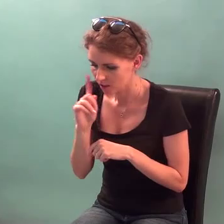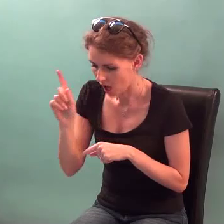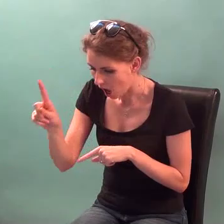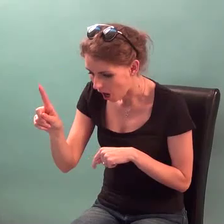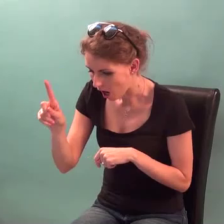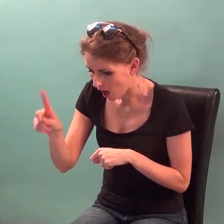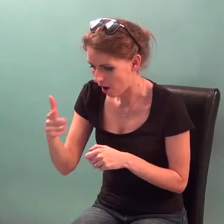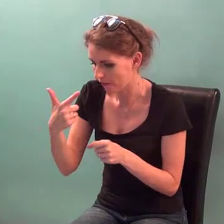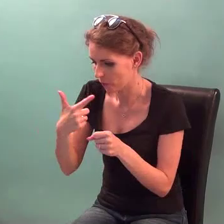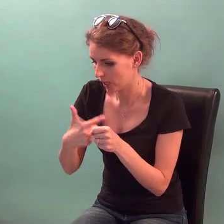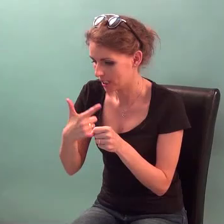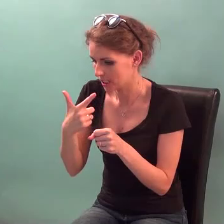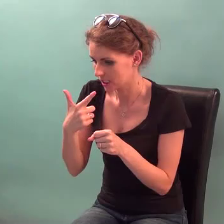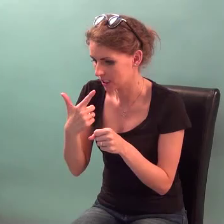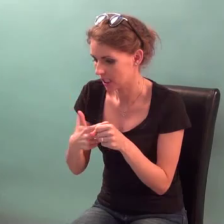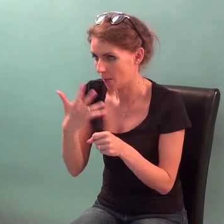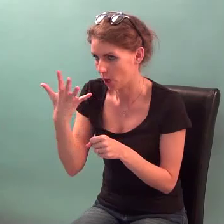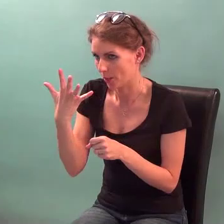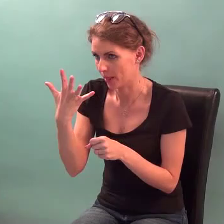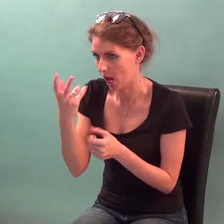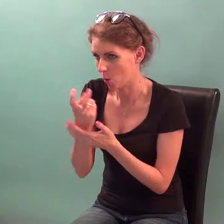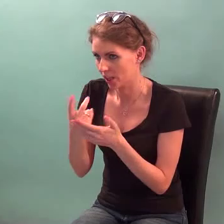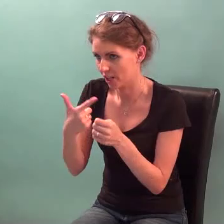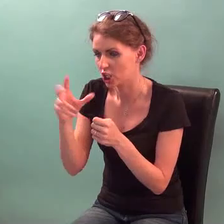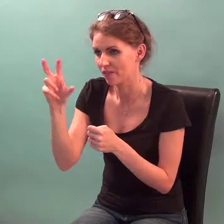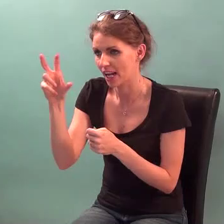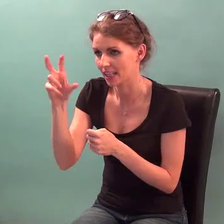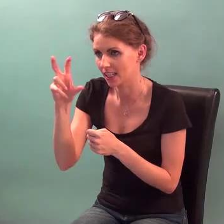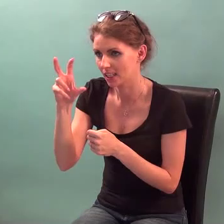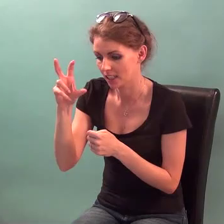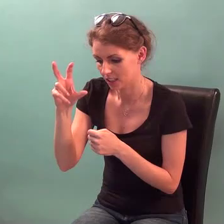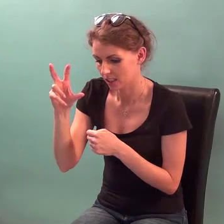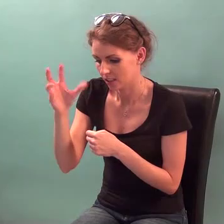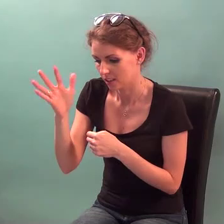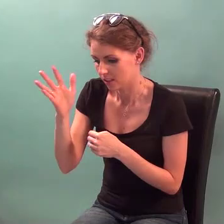Ale dwudziestego piątego lutego, w czwartek.